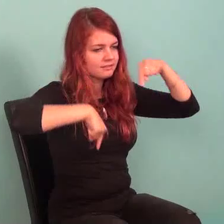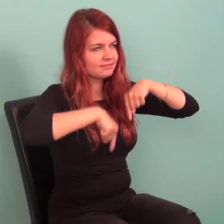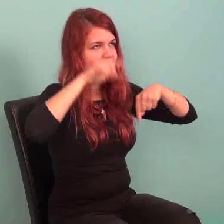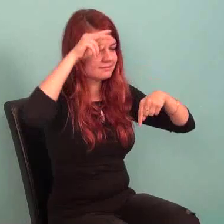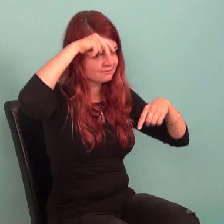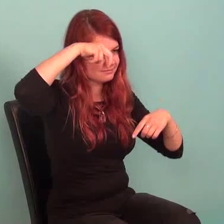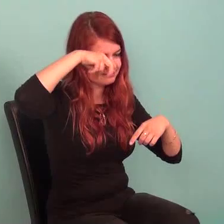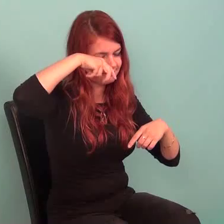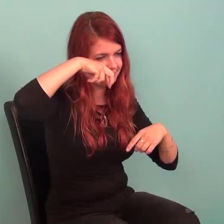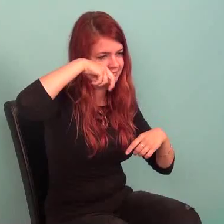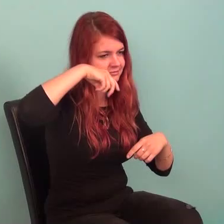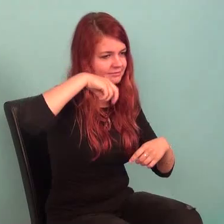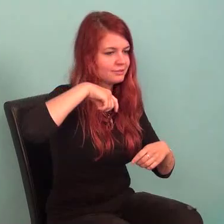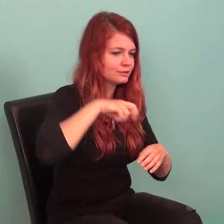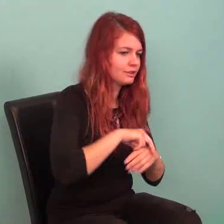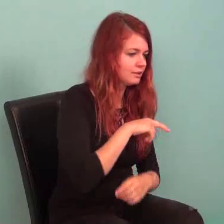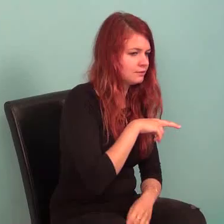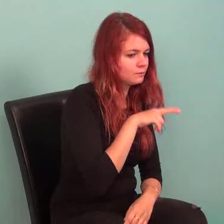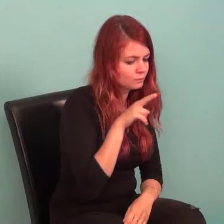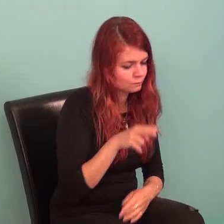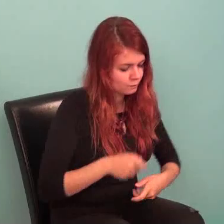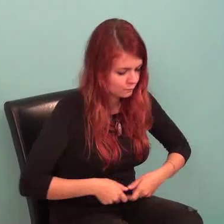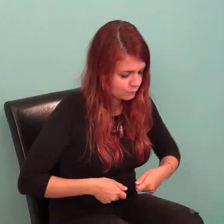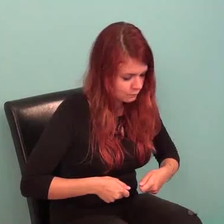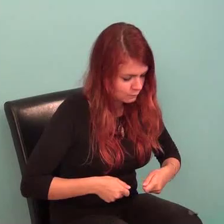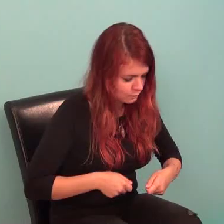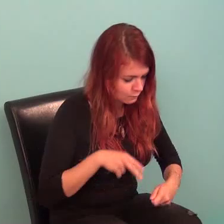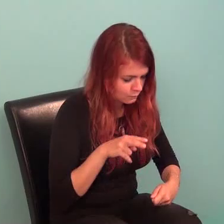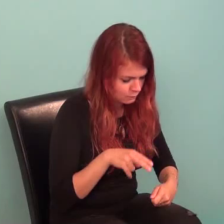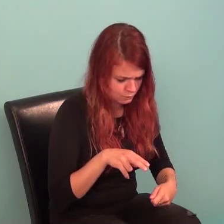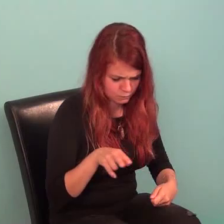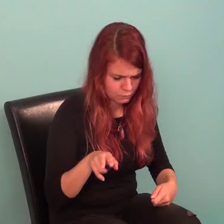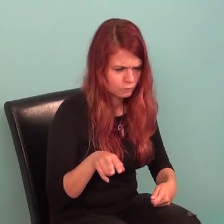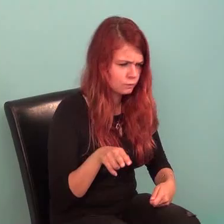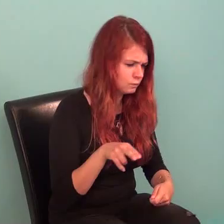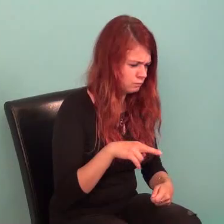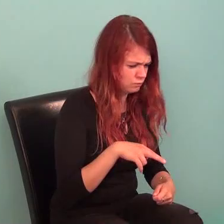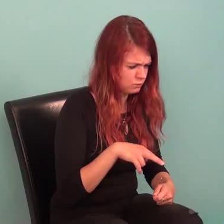Schodzi po drabinie, podchodzi do kosza, chce wysypać gruszki i zatrzymuje się zdziwiony... patrzy na kosze.